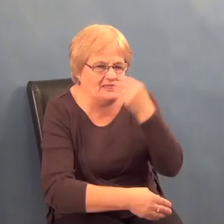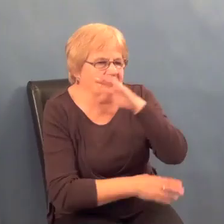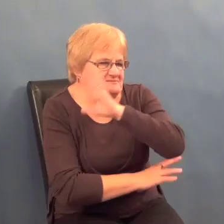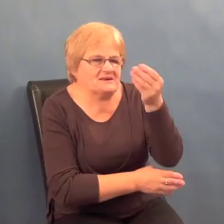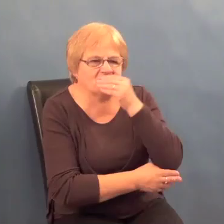Jedzenia nie ma.